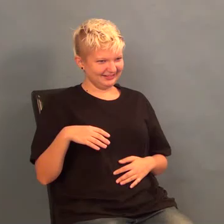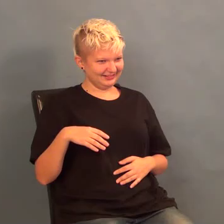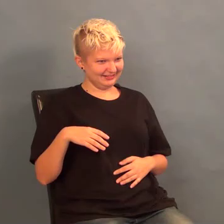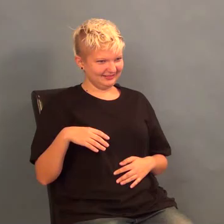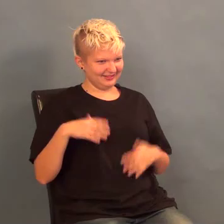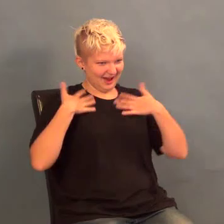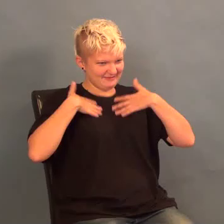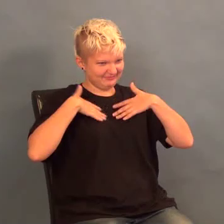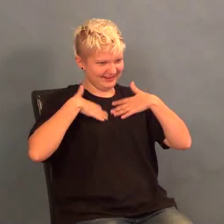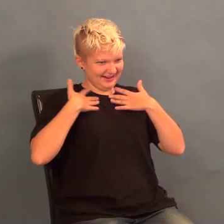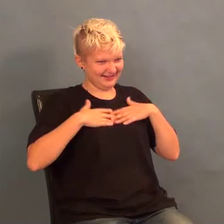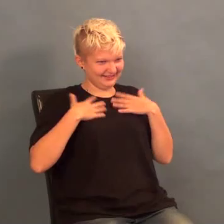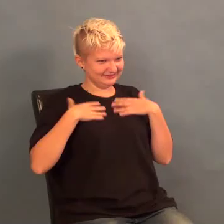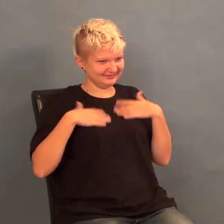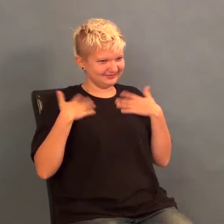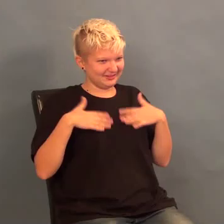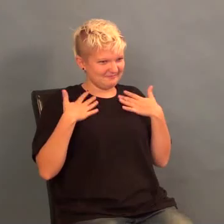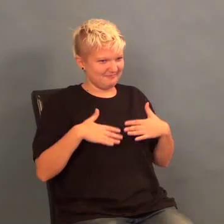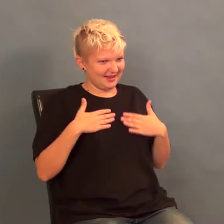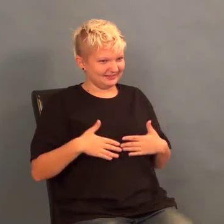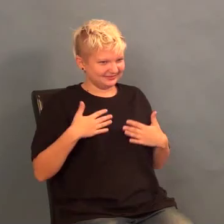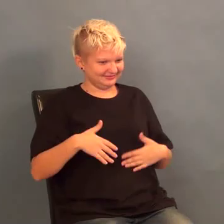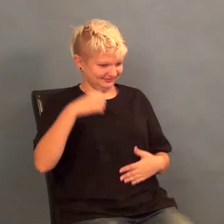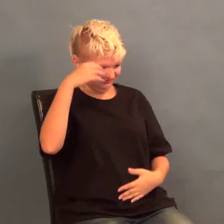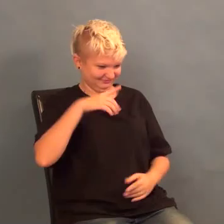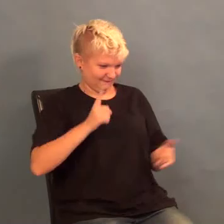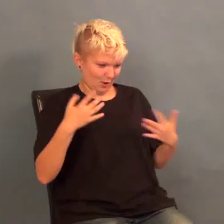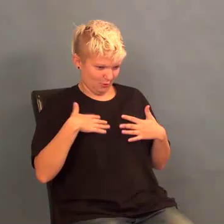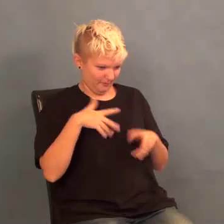Nie wolno kąpać koni.